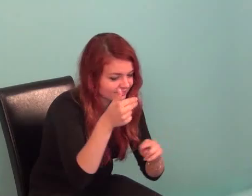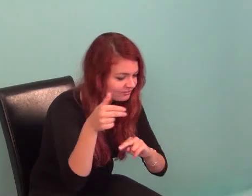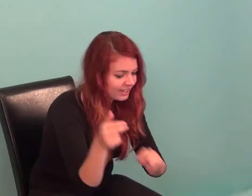Wtedy wracam.